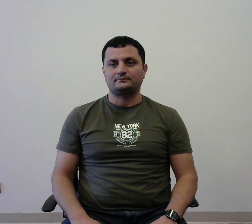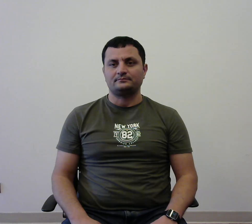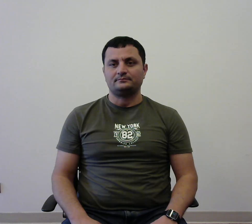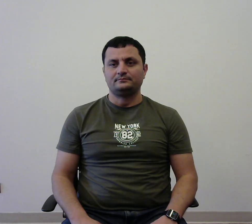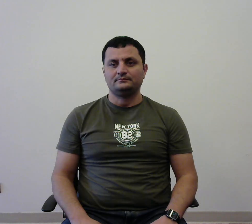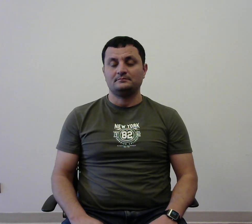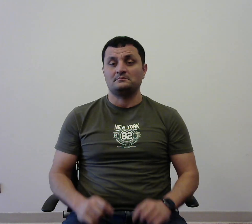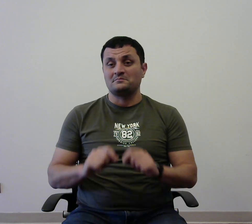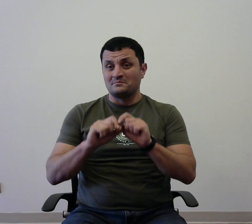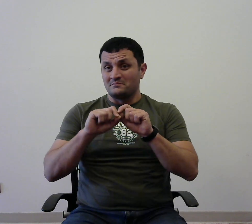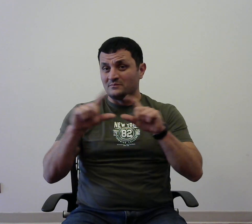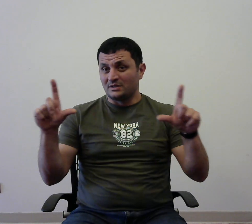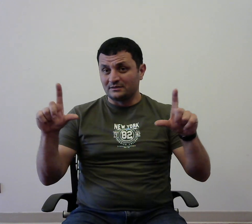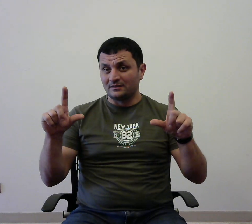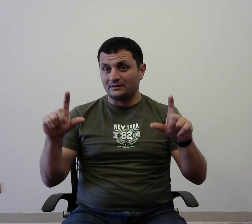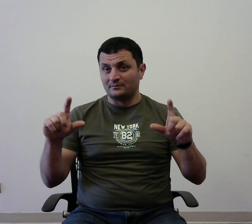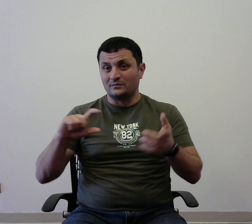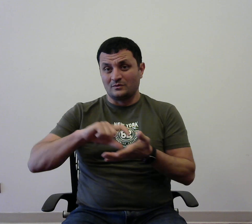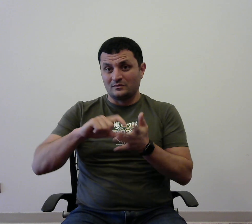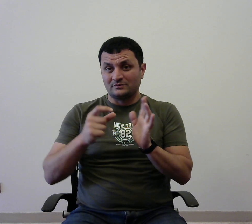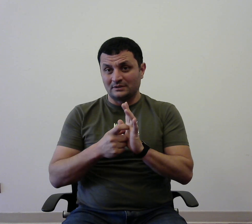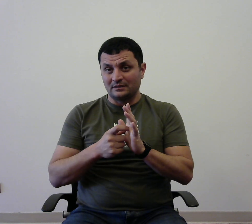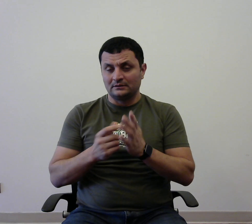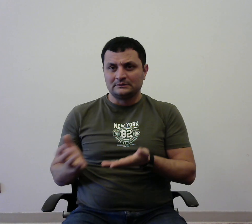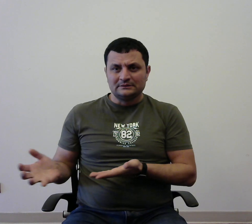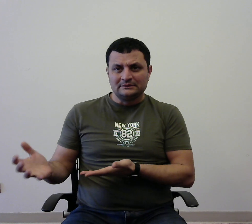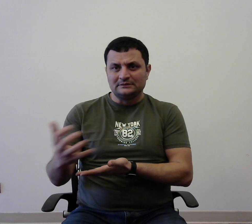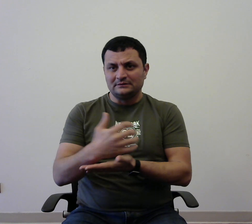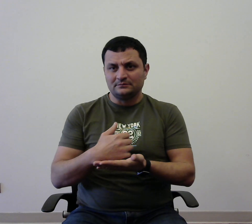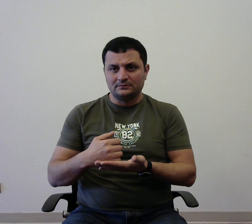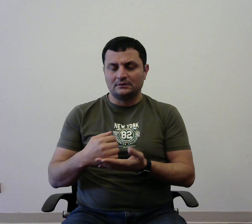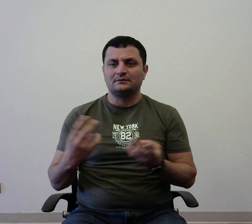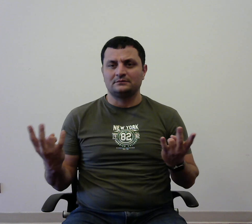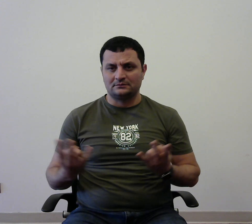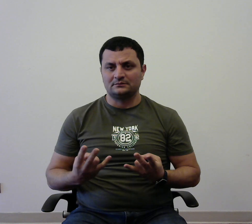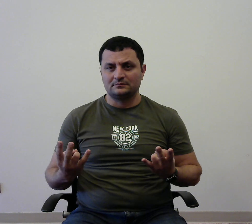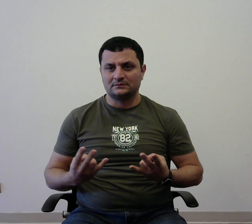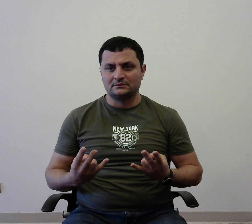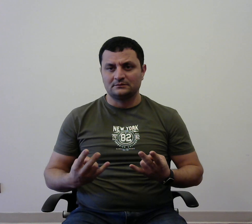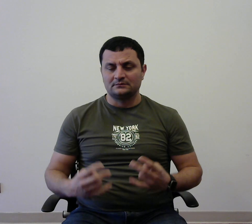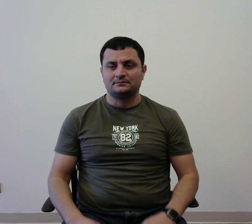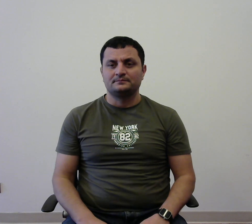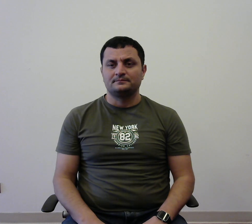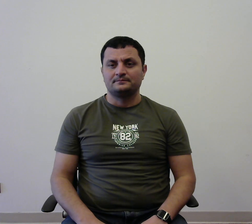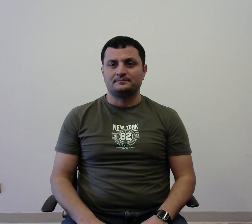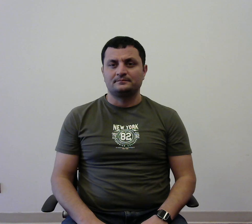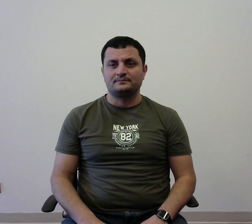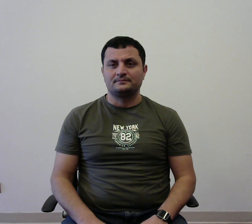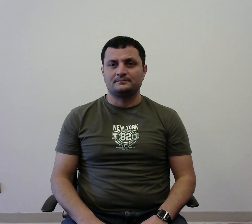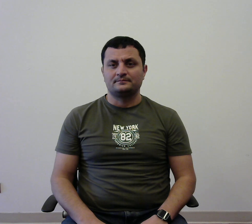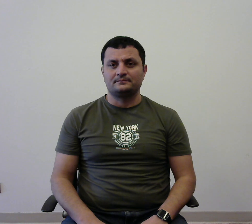Məktəbdə otaqları yığışdırmaq lazımdır